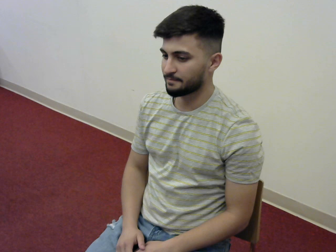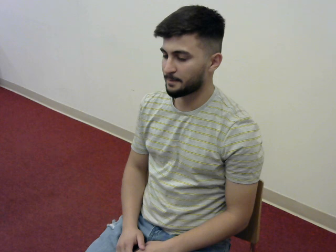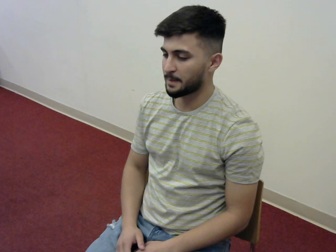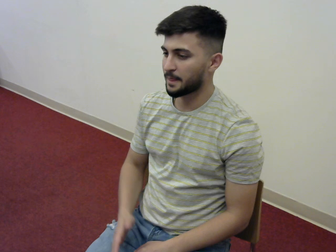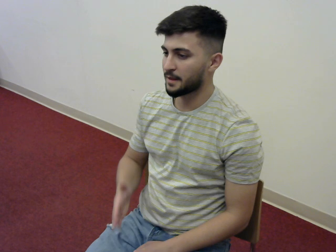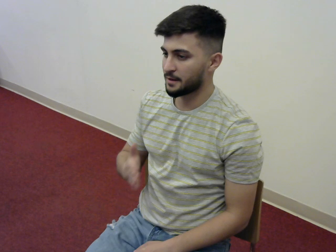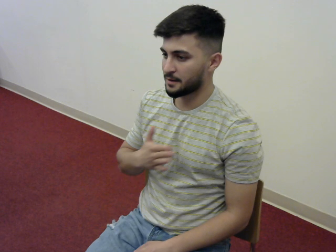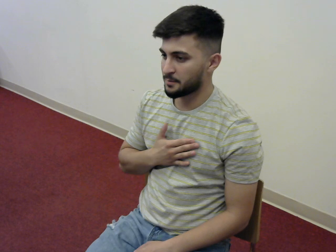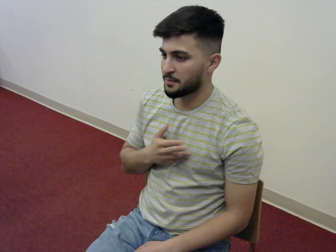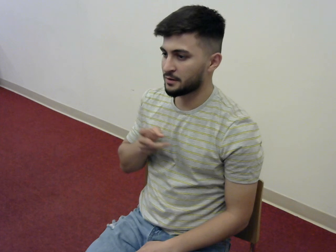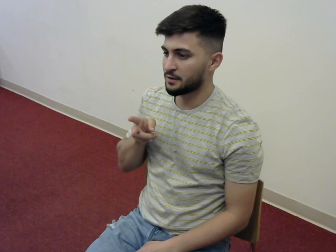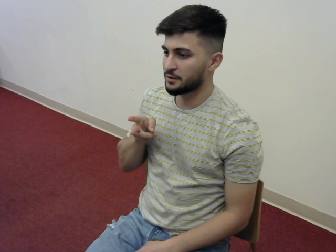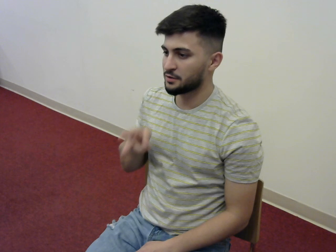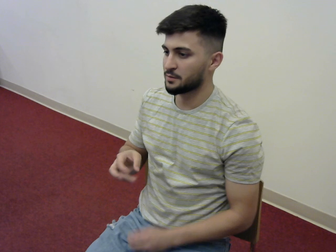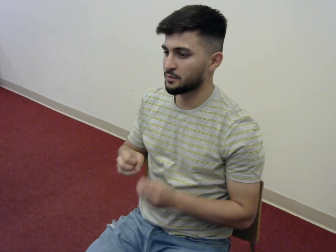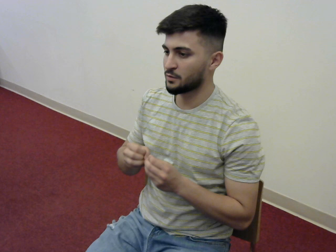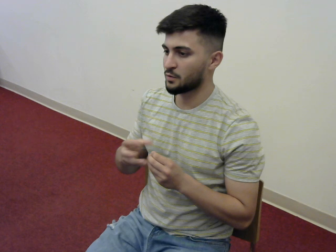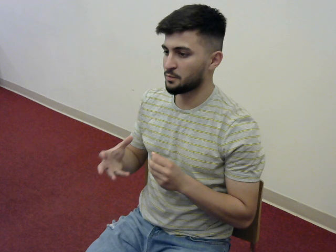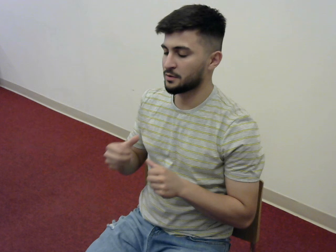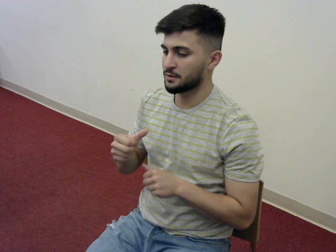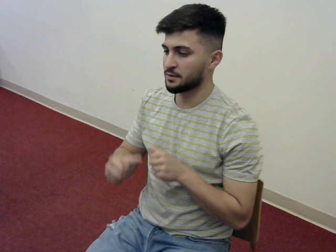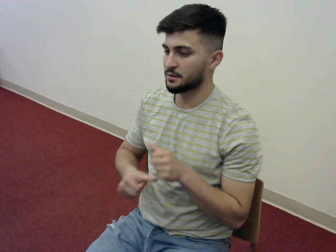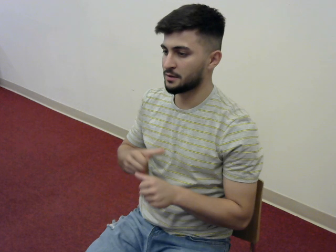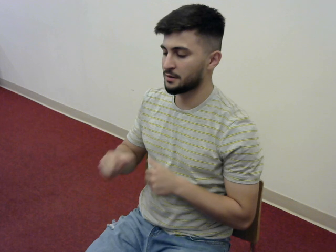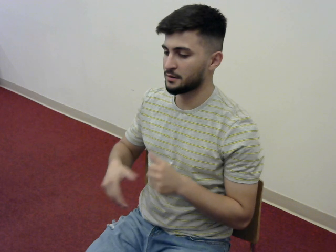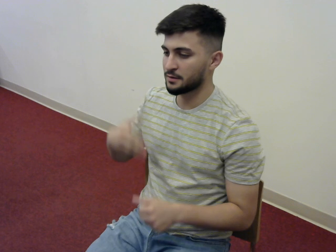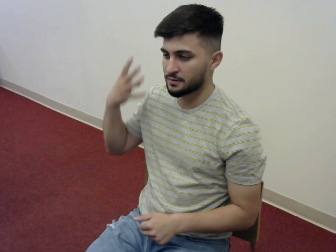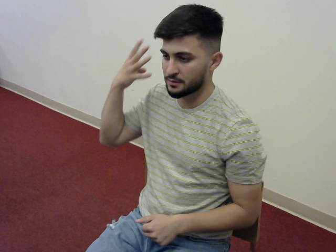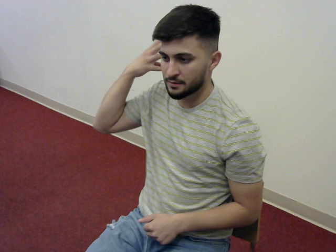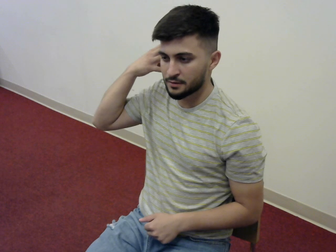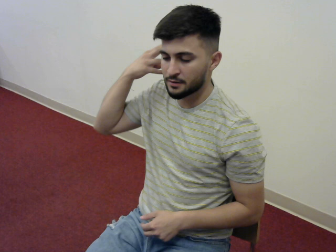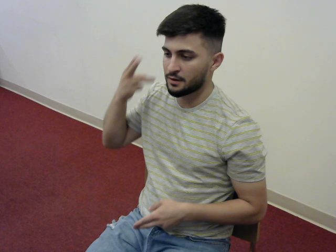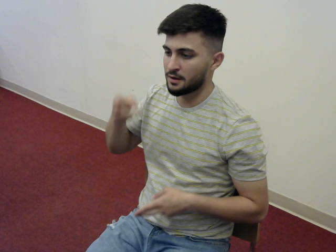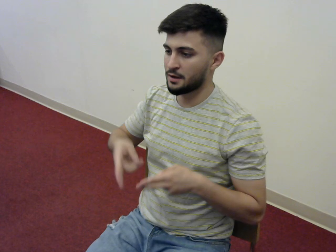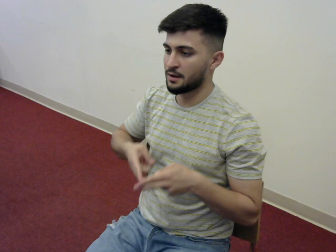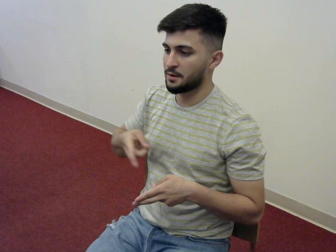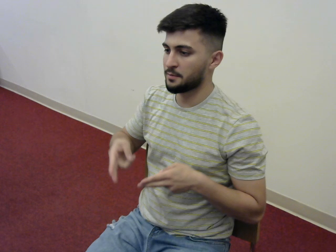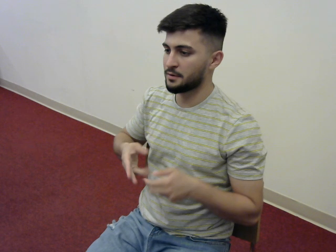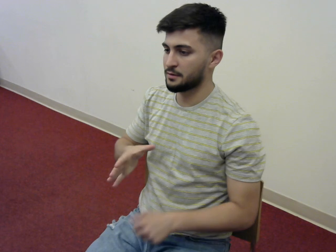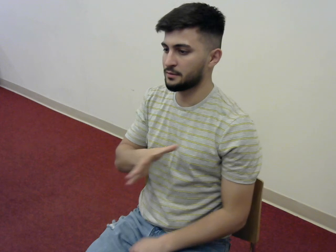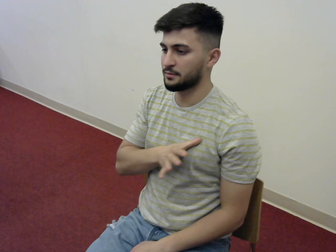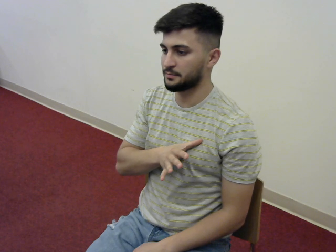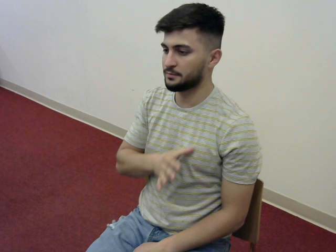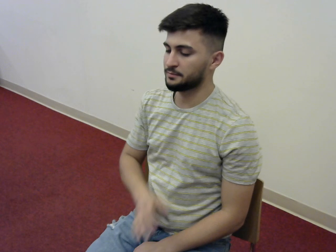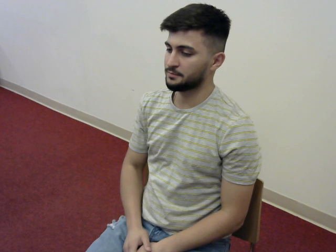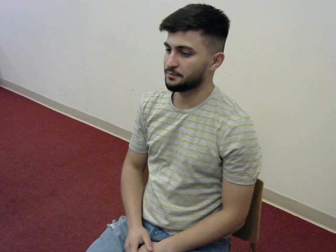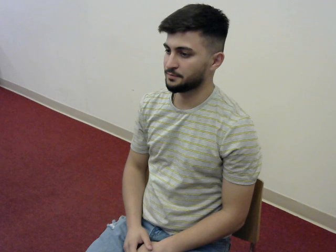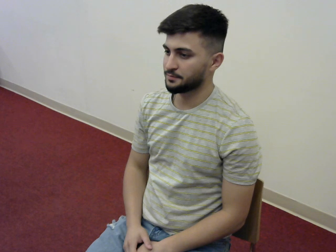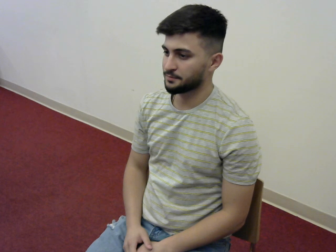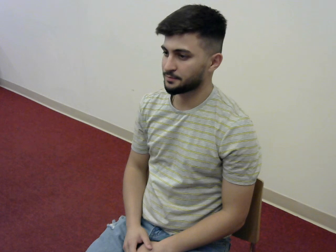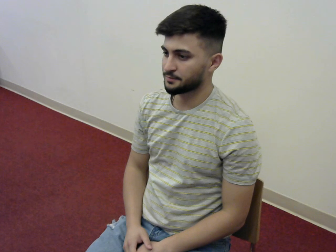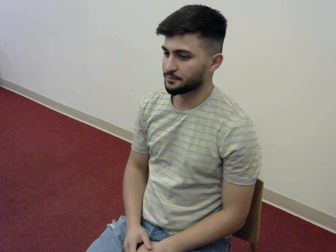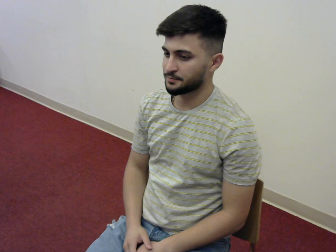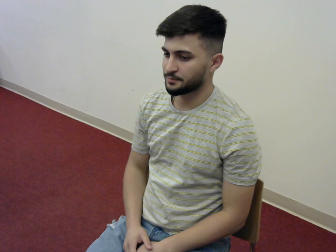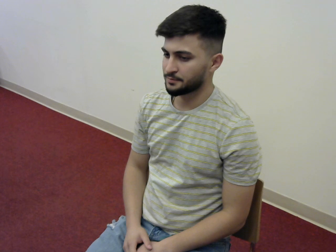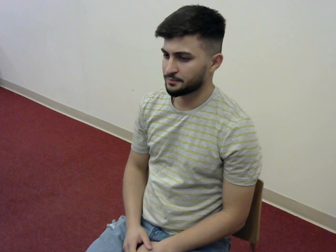Mən 2015-ci ildə koxlear implant əməliyyatı keçirmişəm